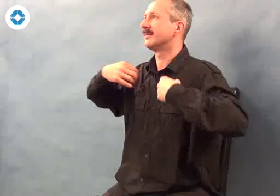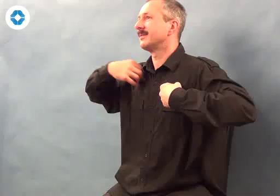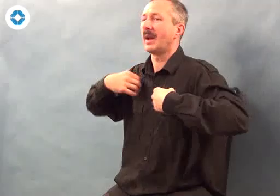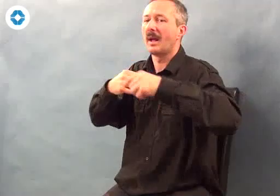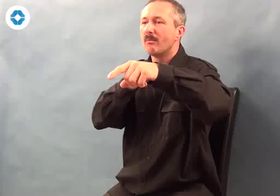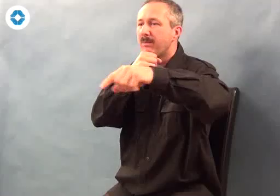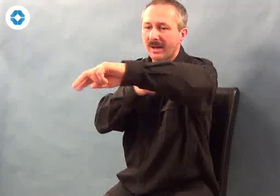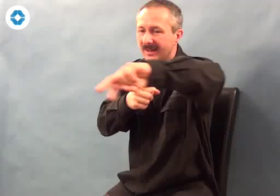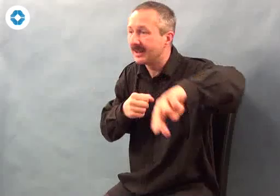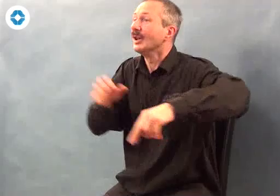Przychodzi babcia i pyta ile musi zapłacić.